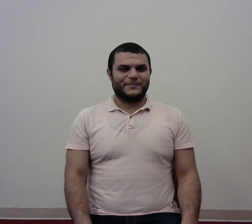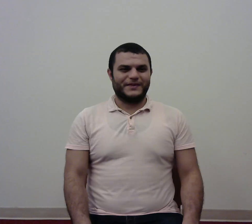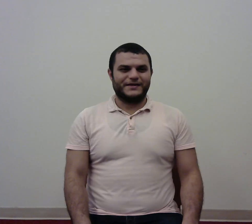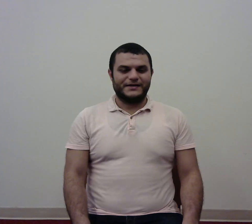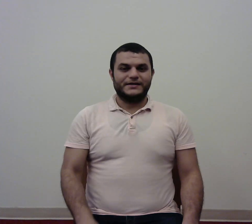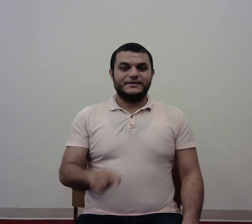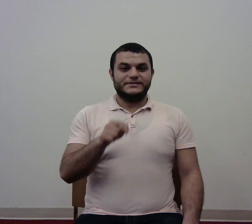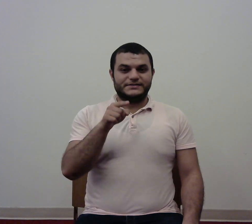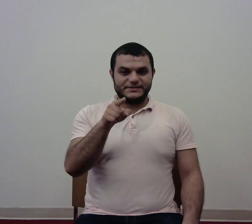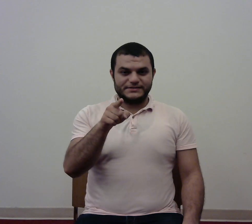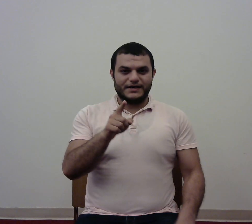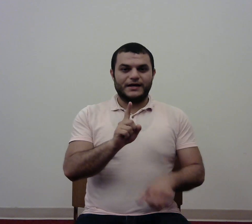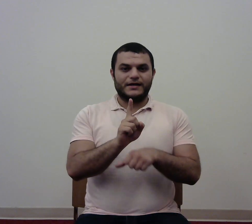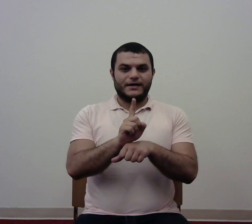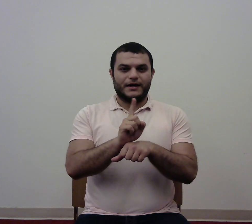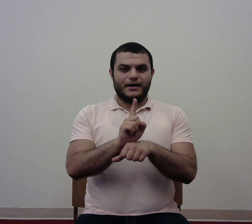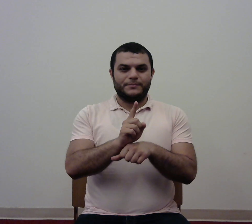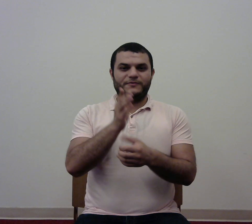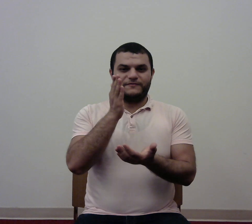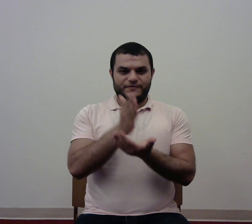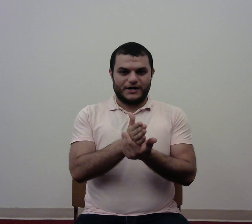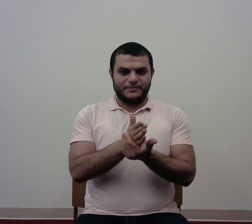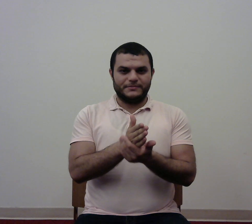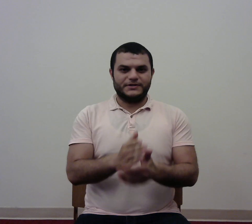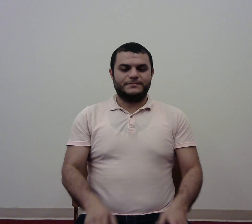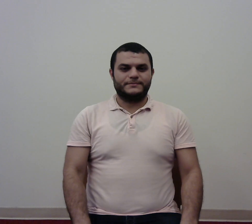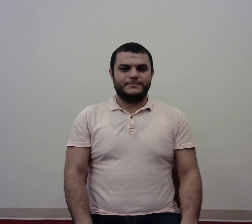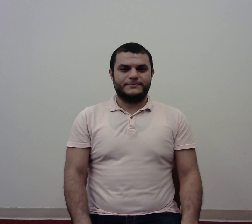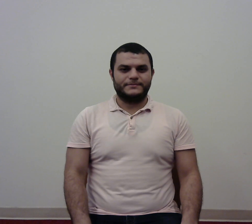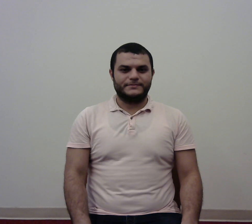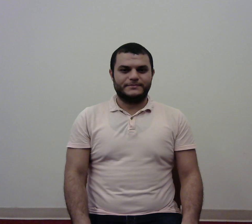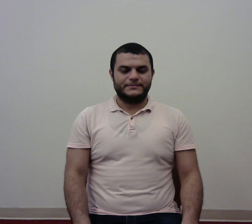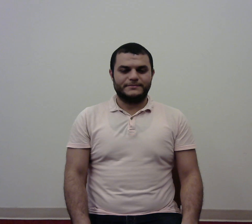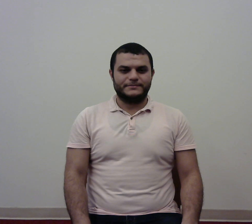Sizdə qələm varmı?